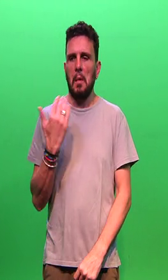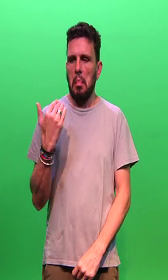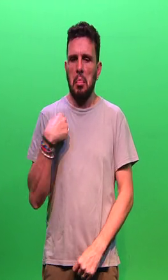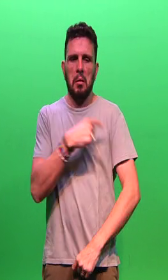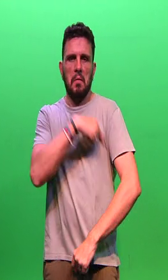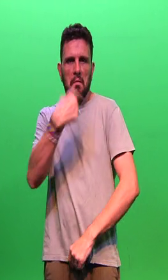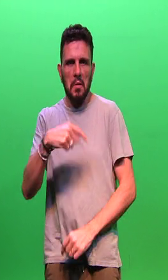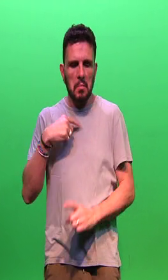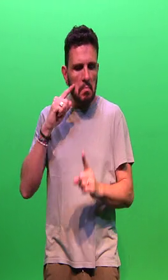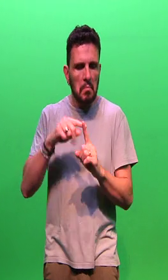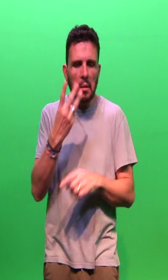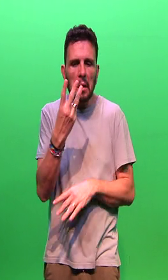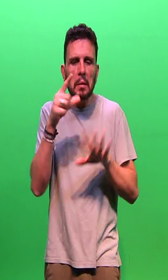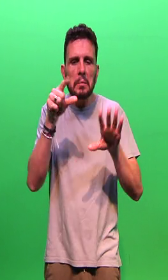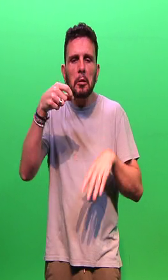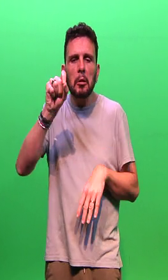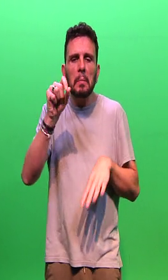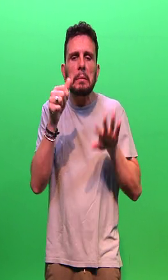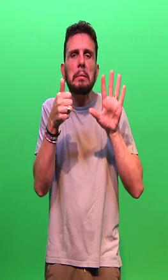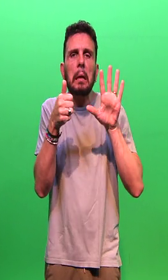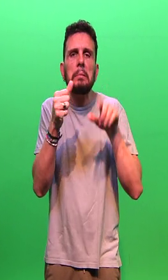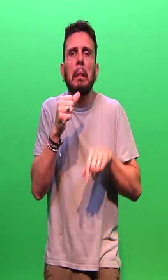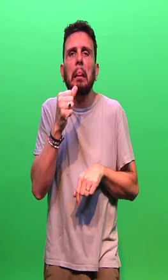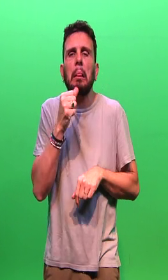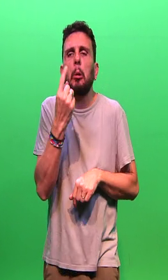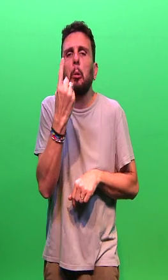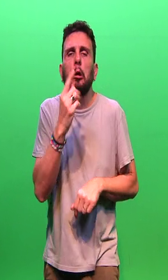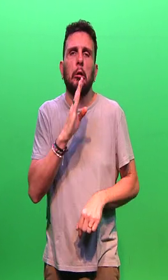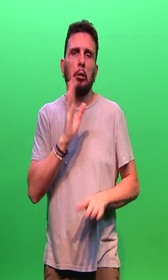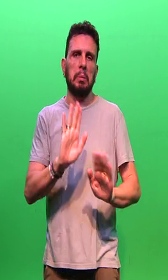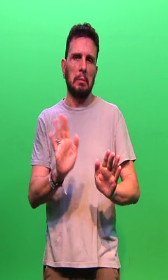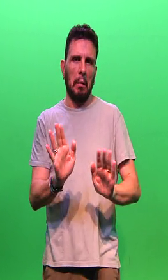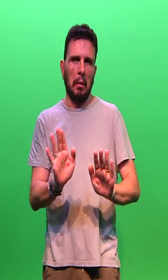Fa poc he mirat la temperatura i tenia trenta-set coma sis graus, per una dècima no passa res.